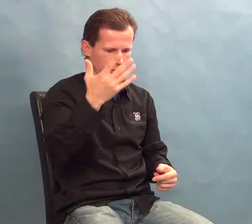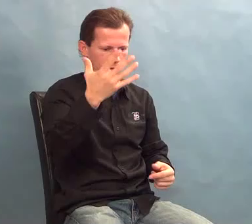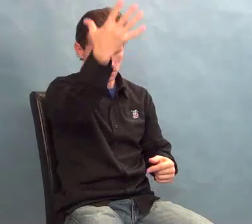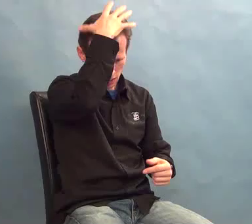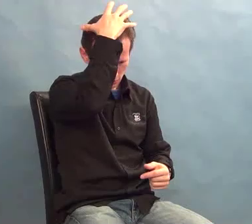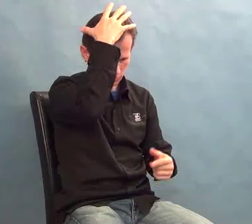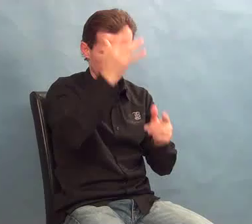Kask rowerowy.